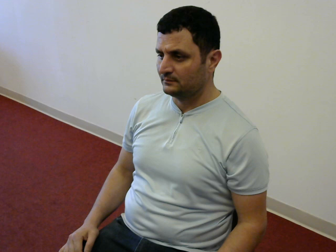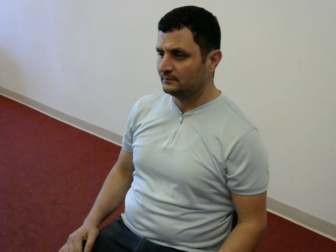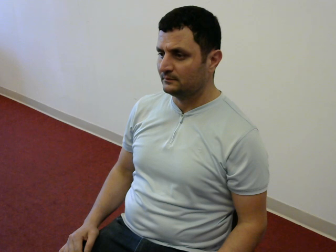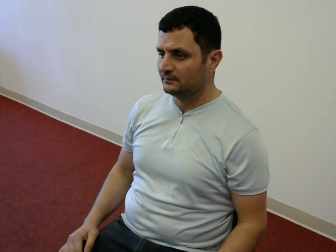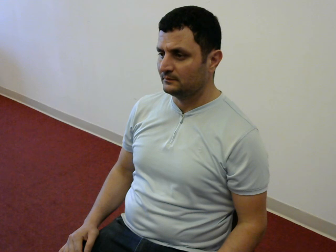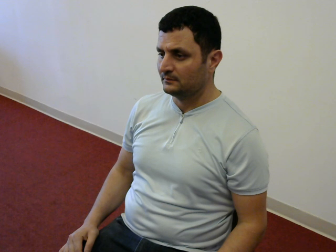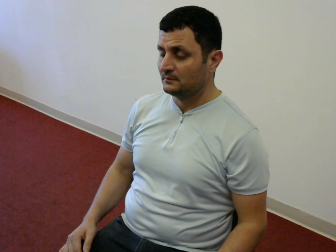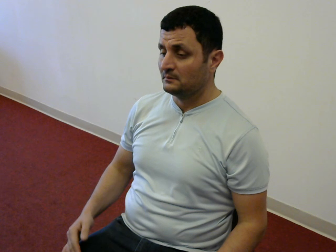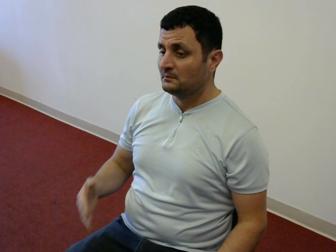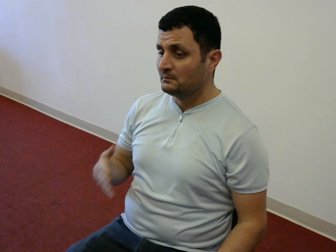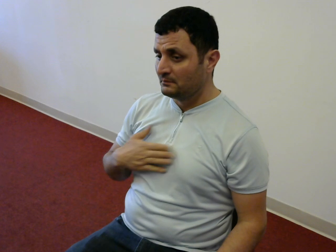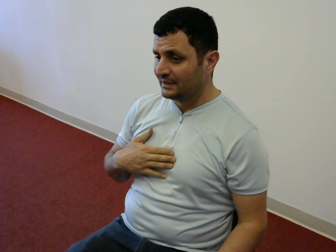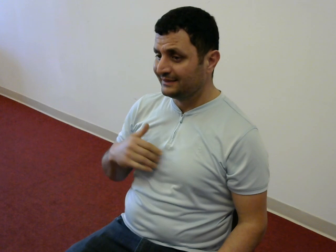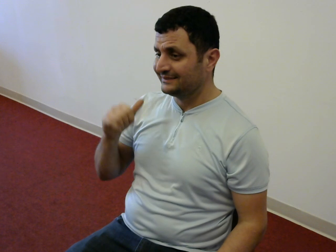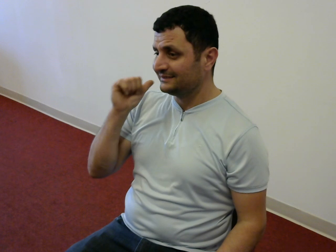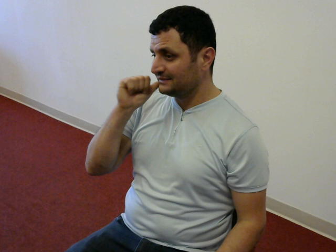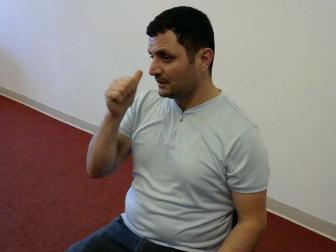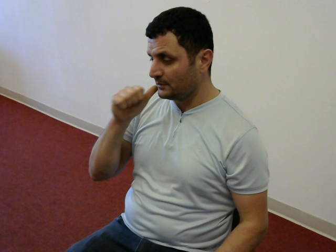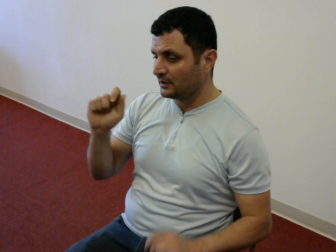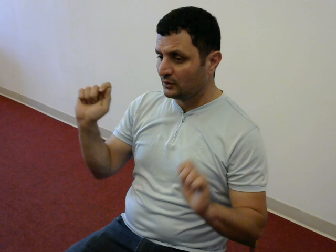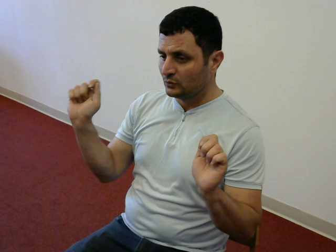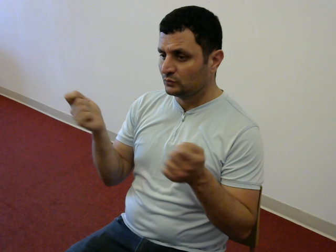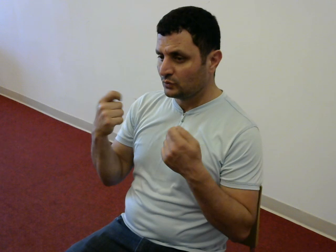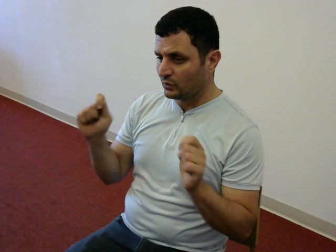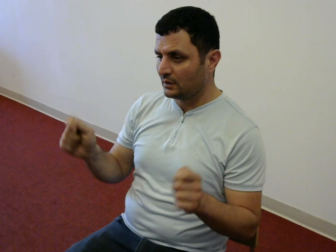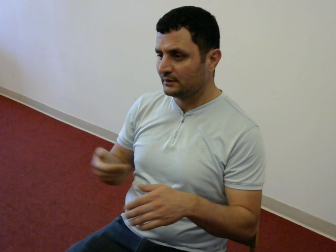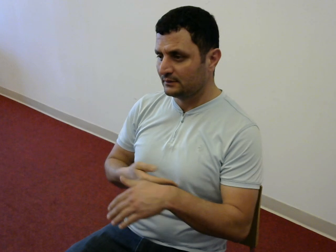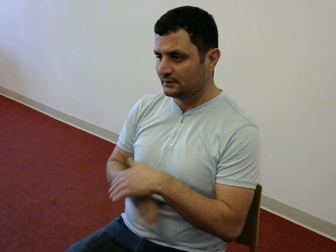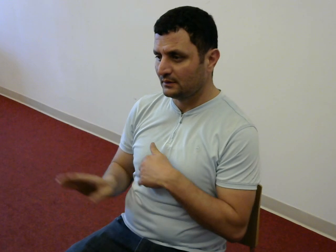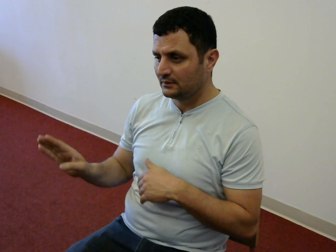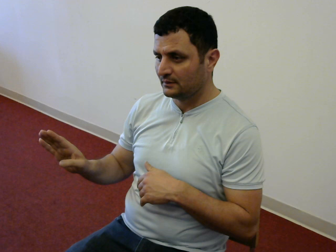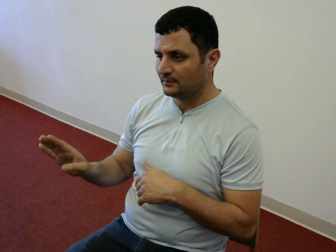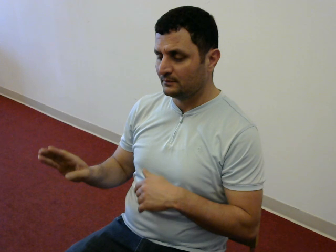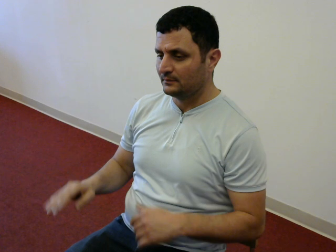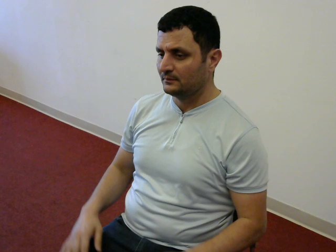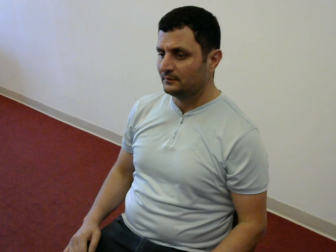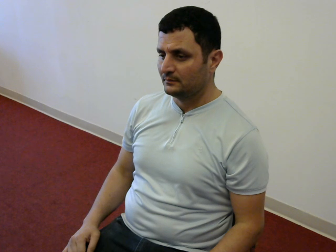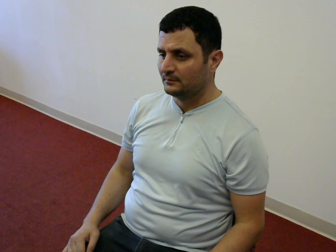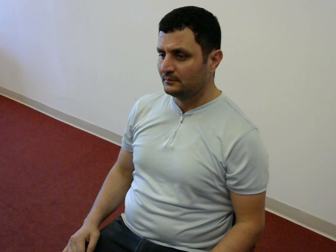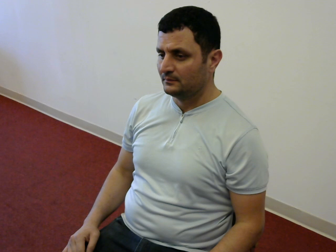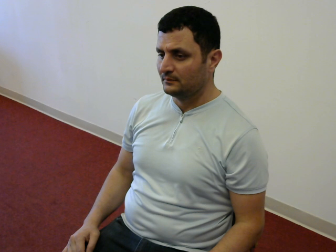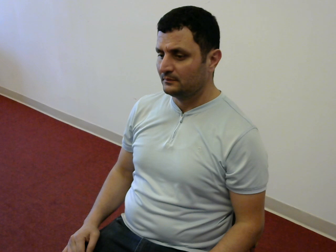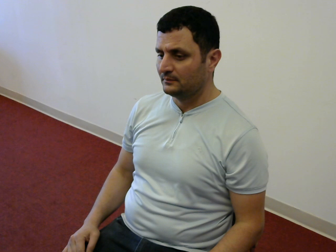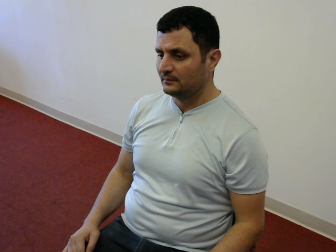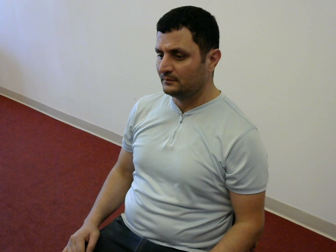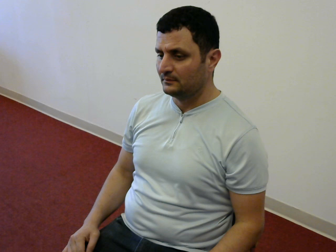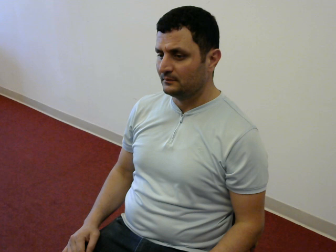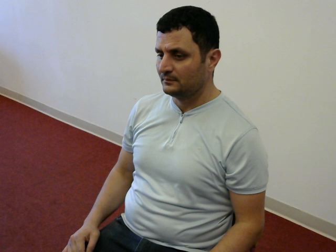Mən sabah toya gedirəm